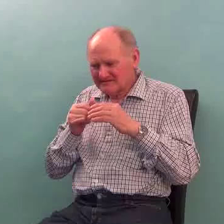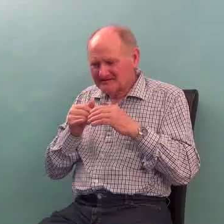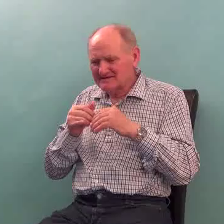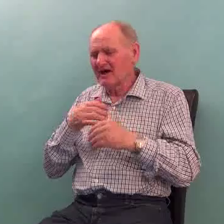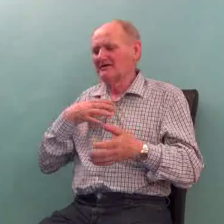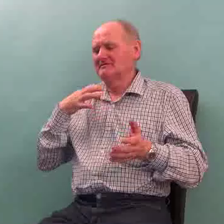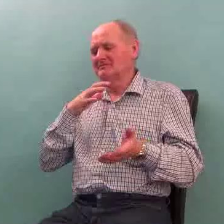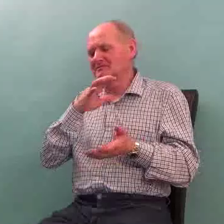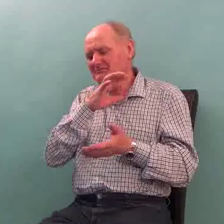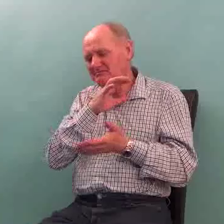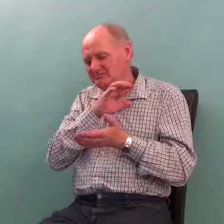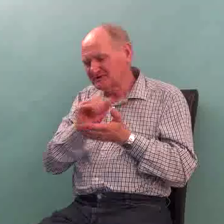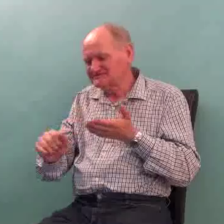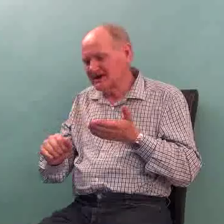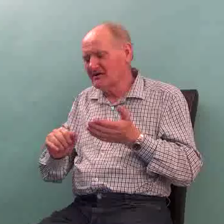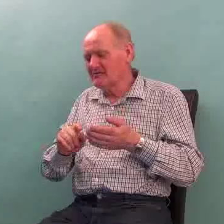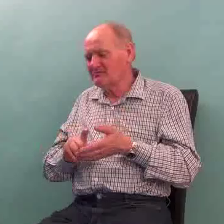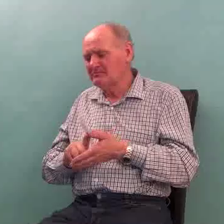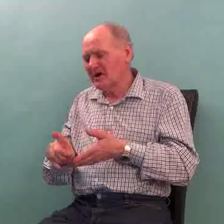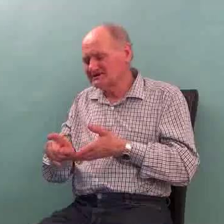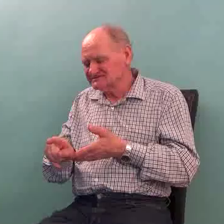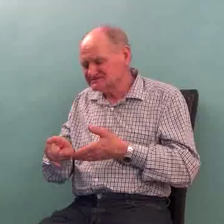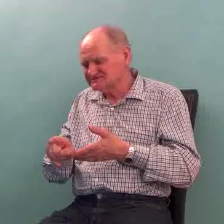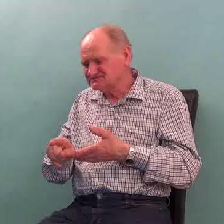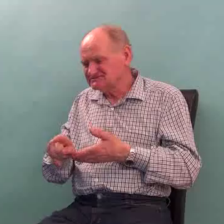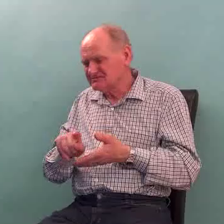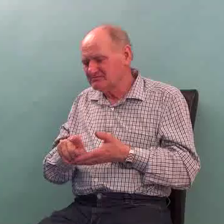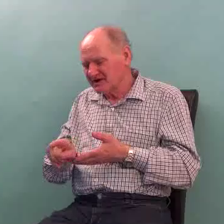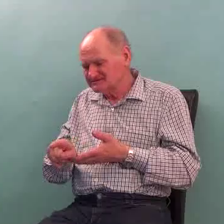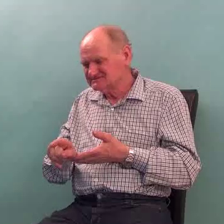Przestraszyło się, bo była tam mysz.